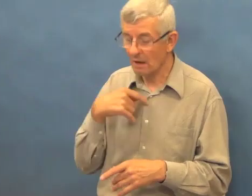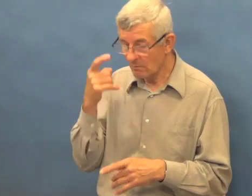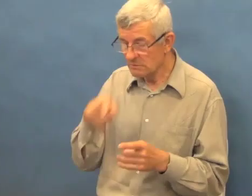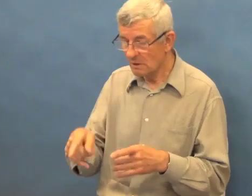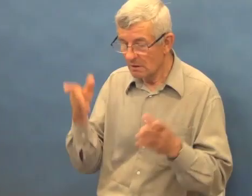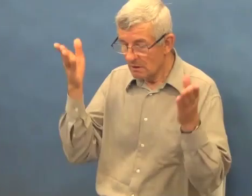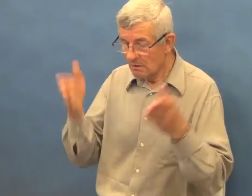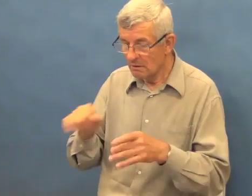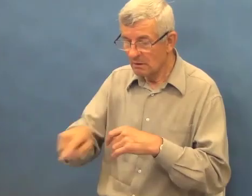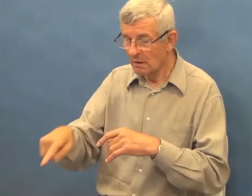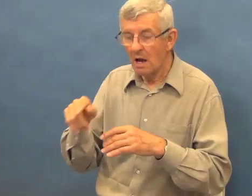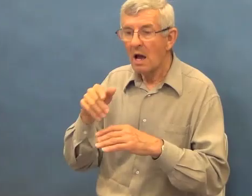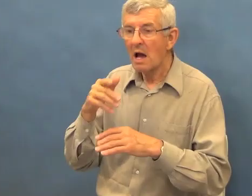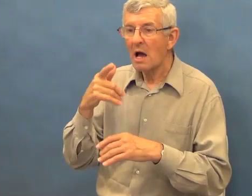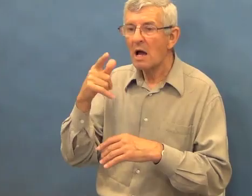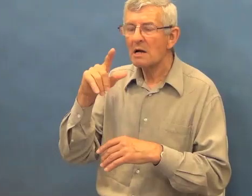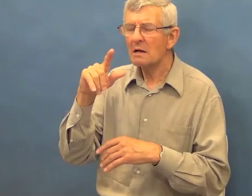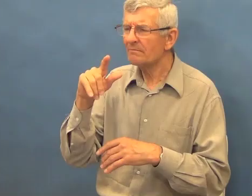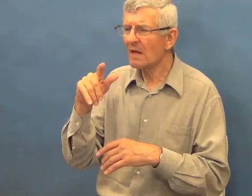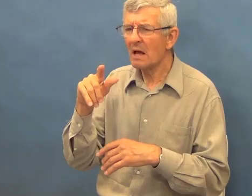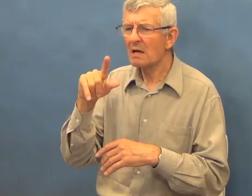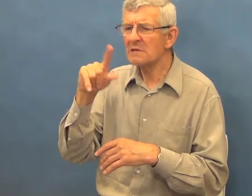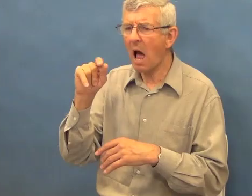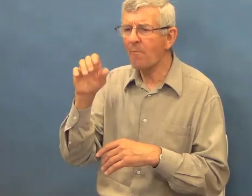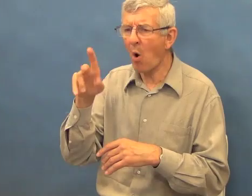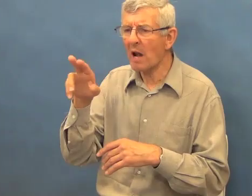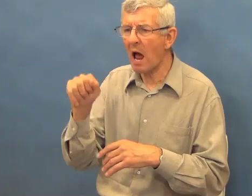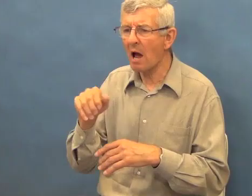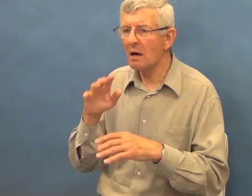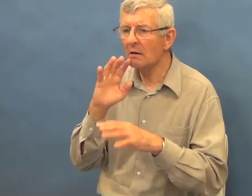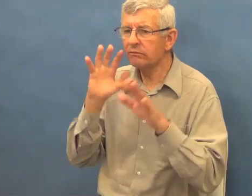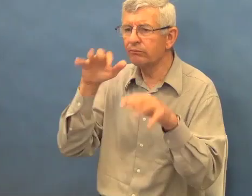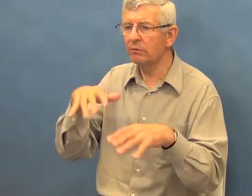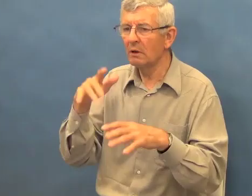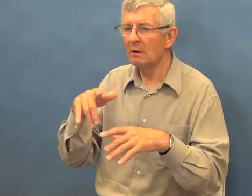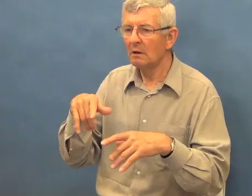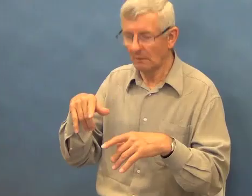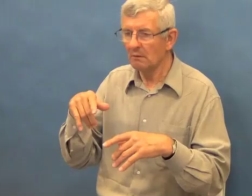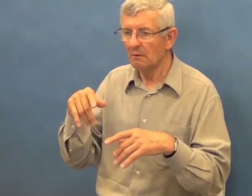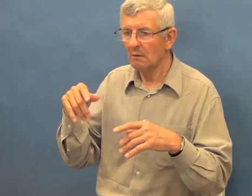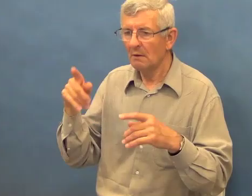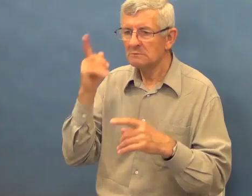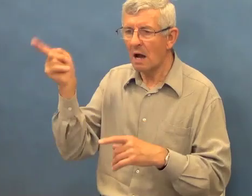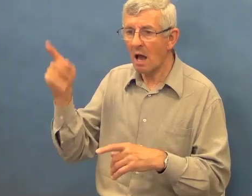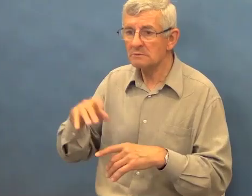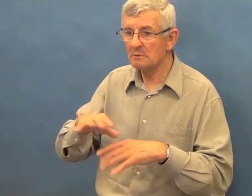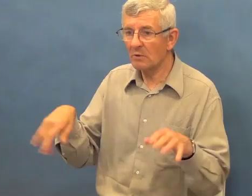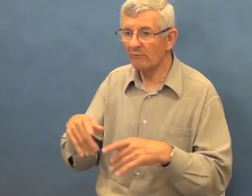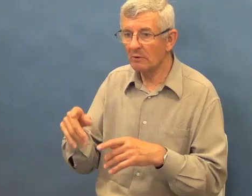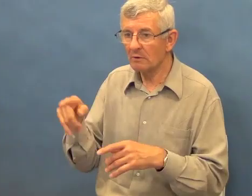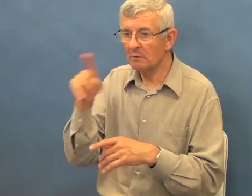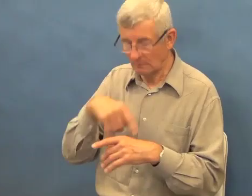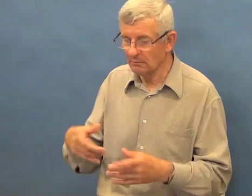Myślę, że ten wąwóz, to jest zapora przeciwfalowa, więc nie wolno tam pływać.